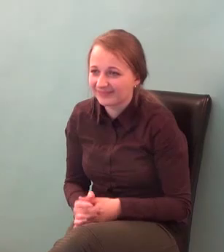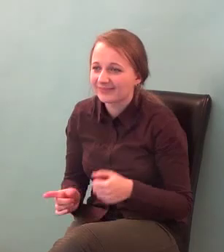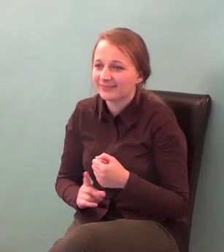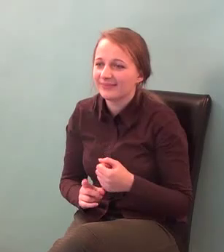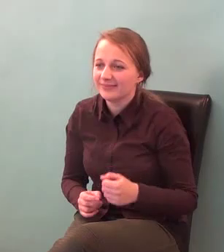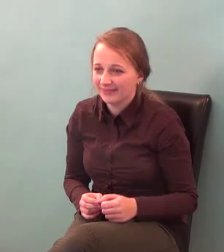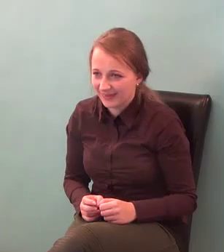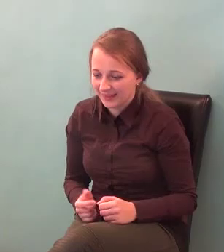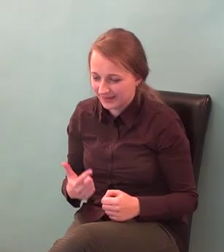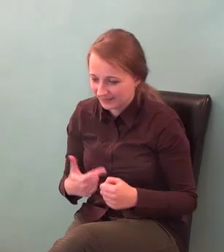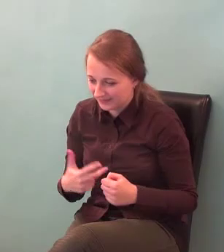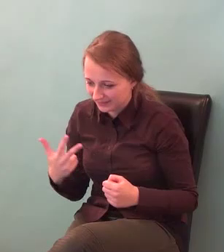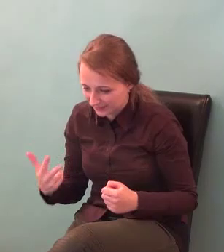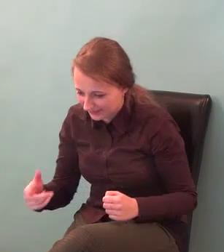Numer dwadzieścia trzy.